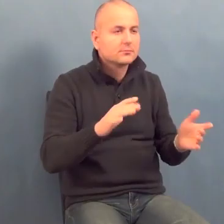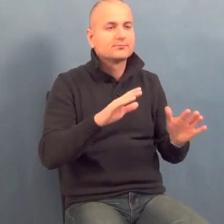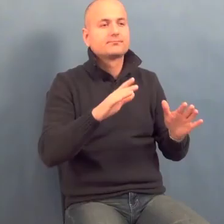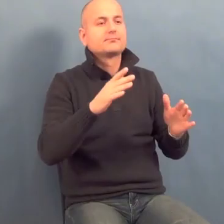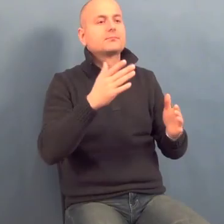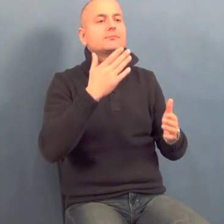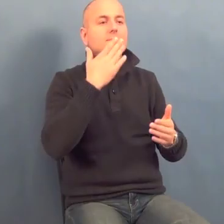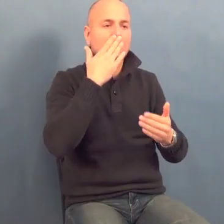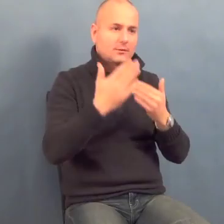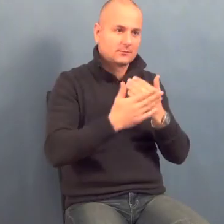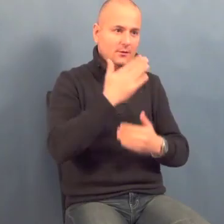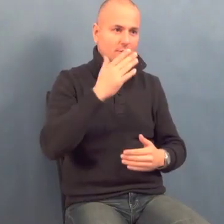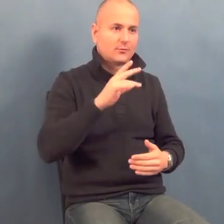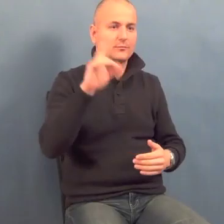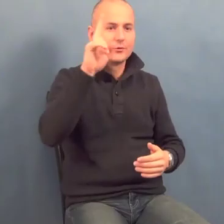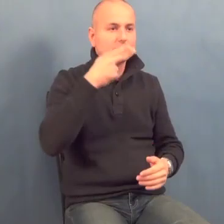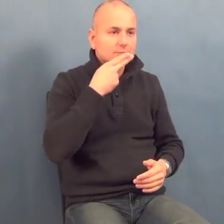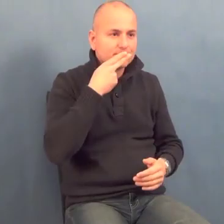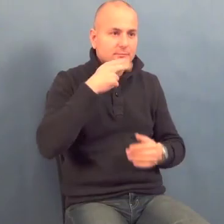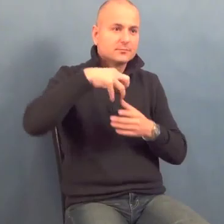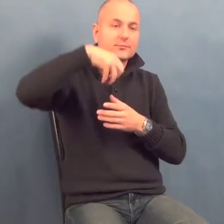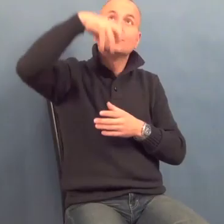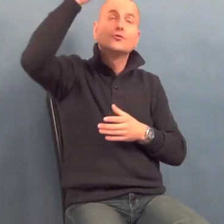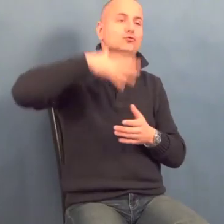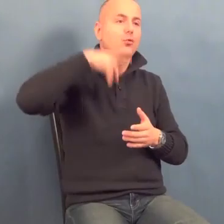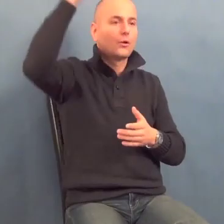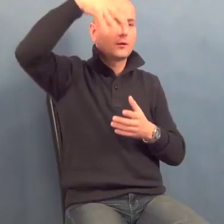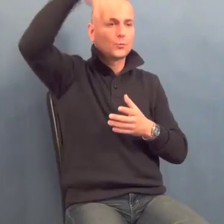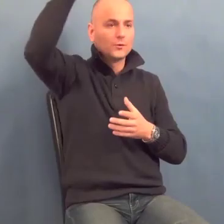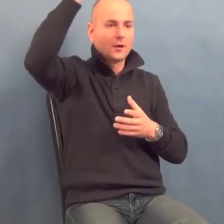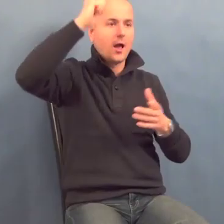Okazuje się, że ktoś zapalił papierosa i ten dym wyczuł czujnik, przez co włączył się alarm.